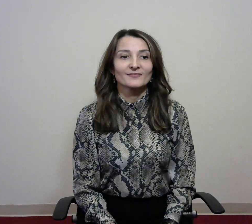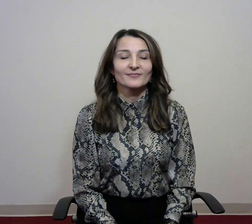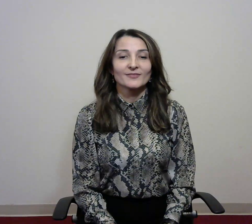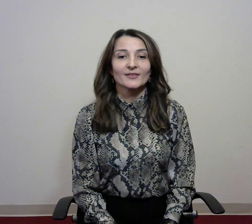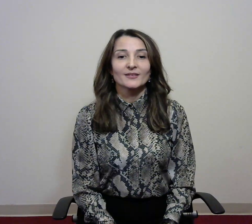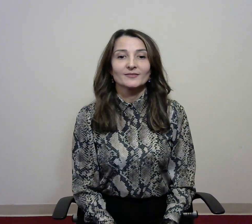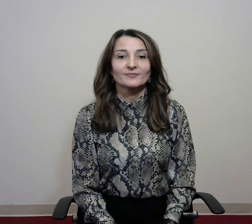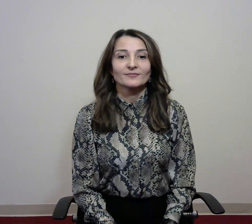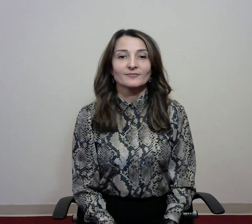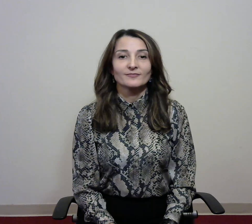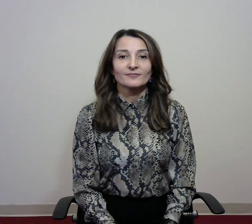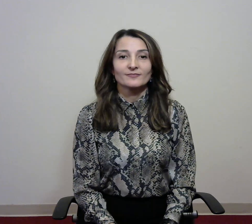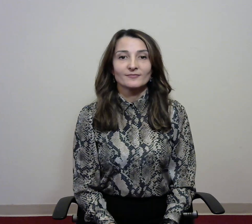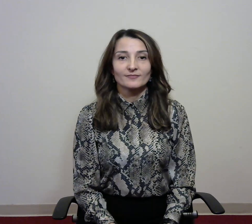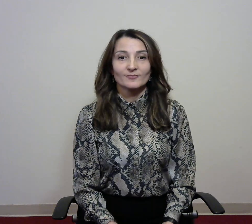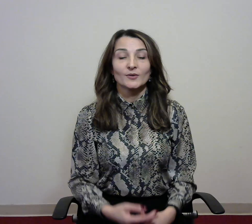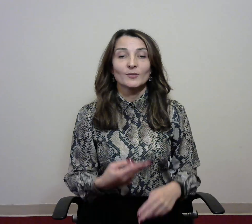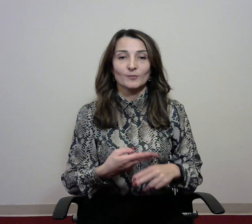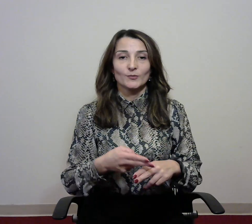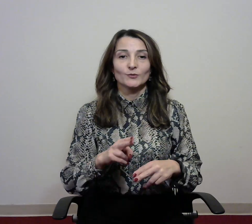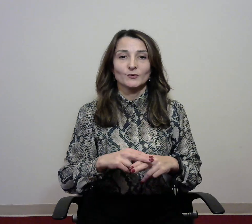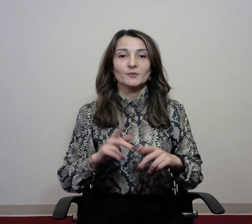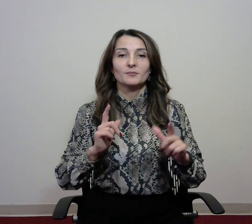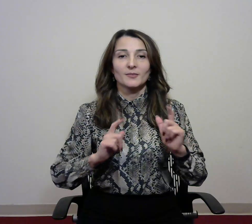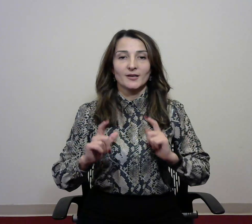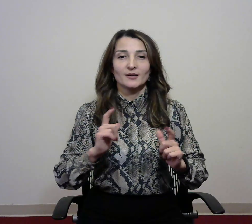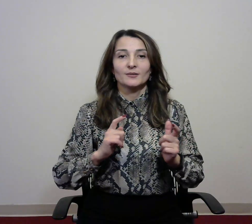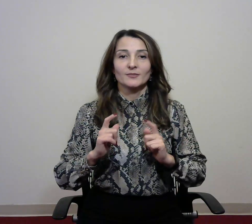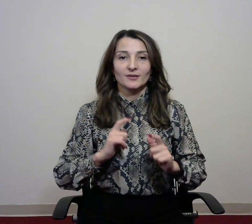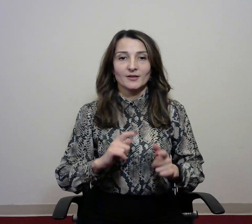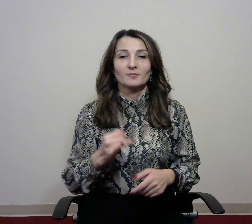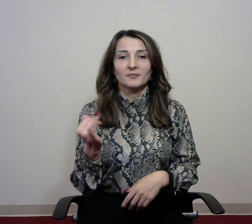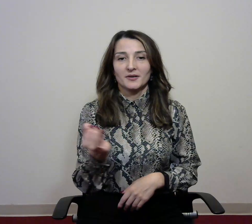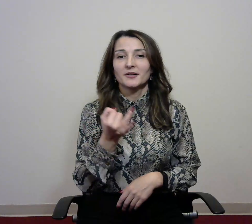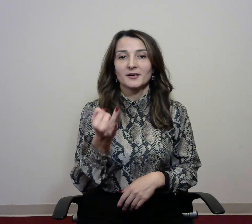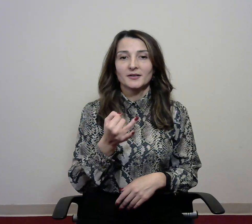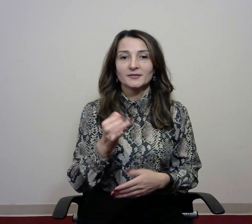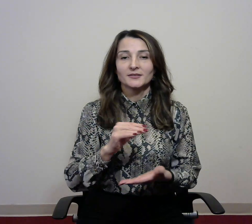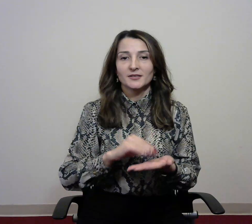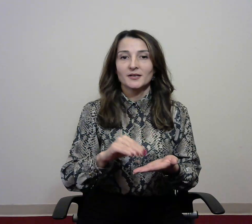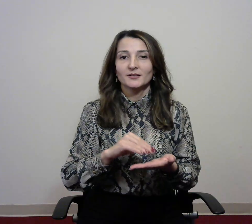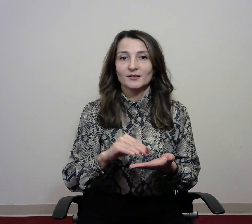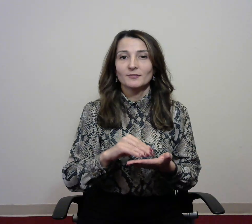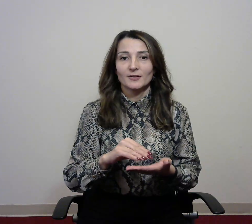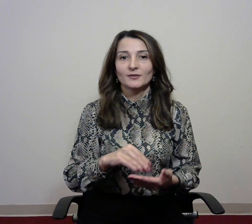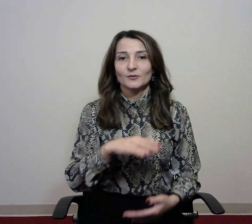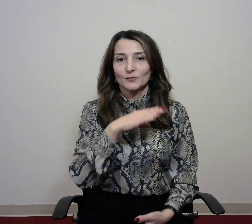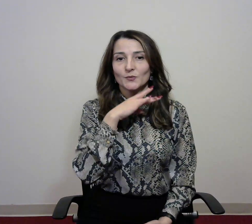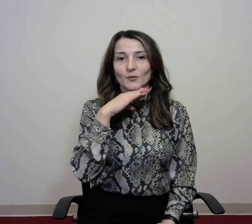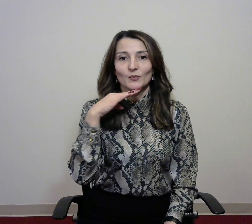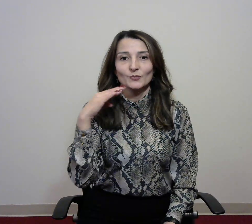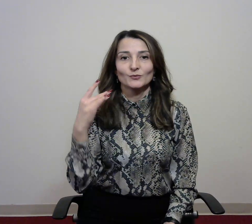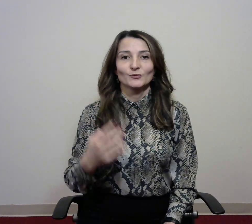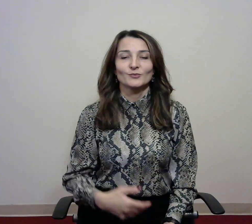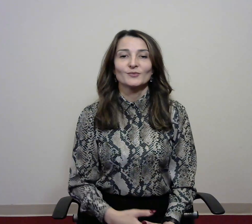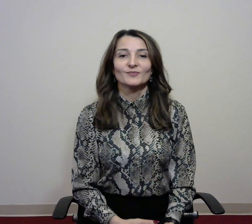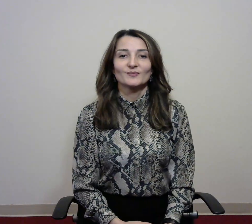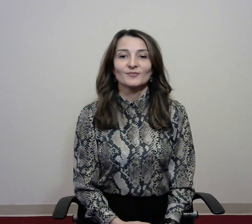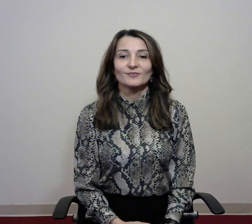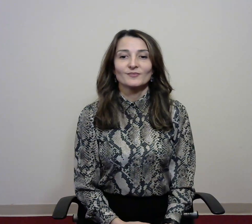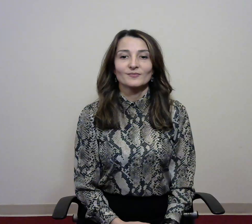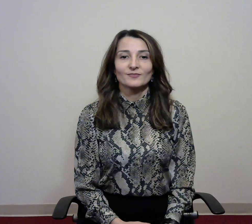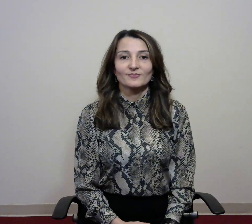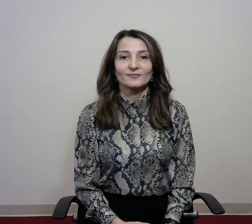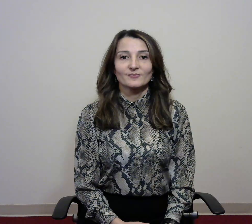Bu müəllimin maraqlı yazıları çoxdur